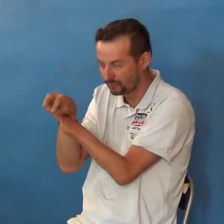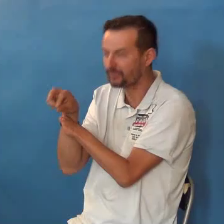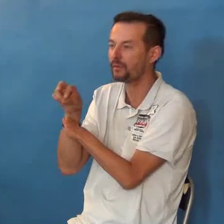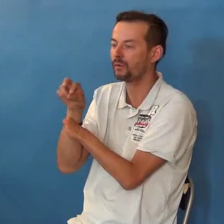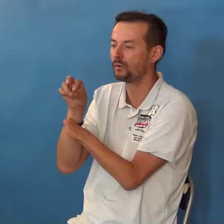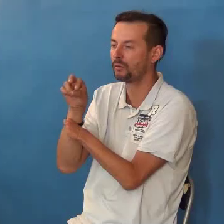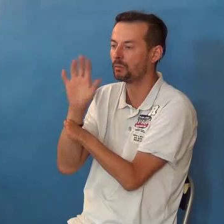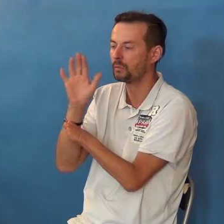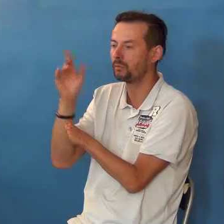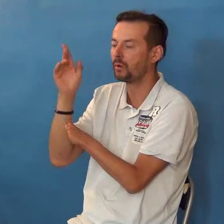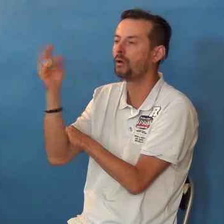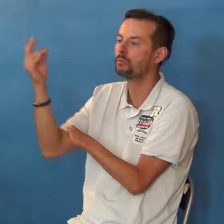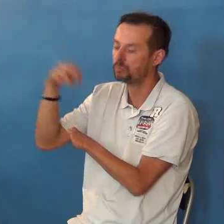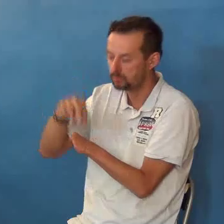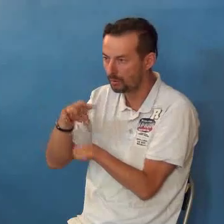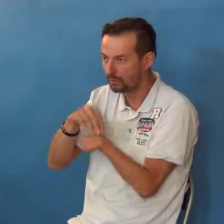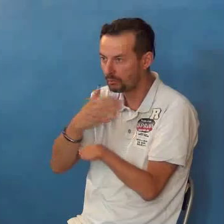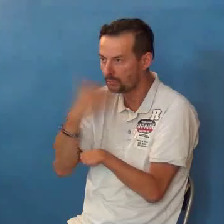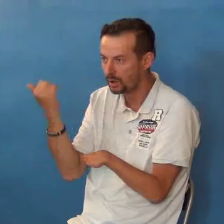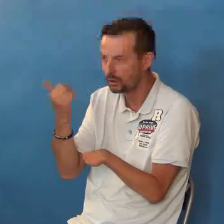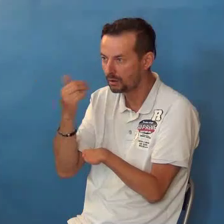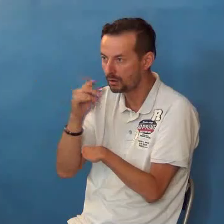Potem pies wstaje, podchodzi i widzi, że nie ma żaby.